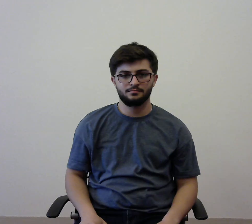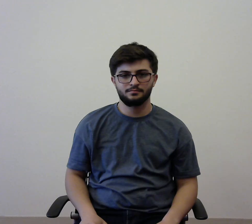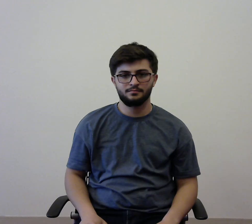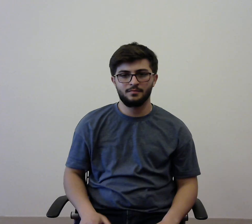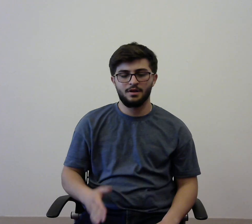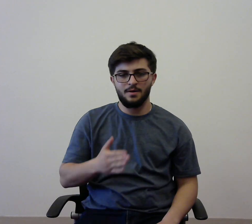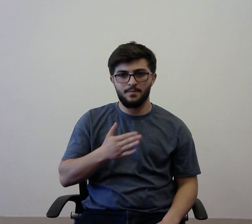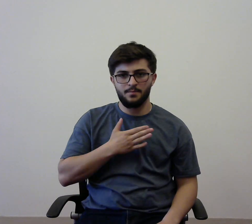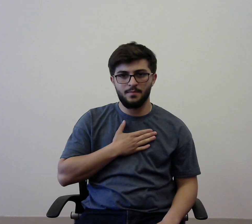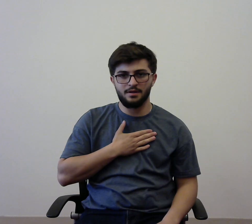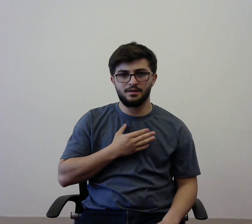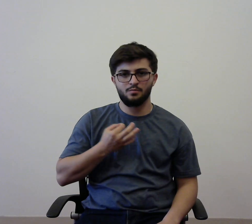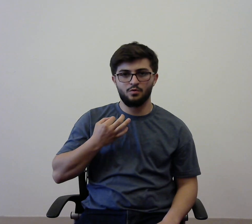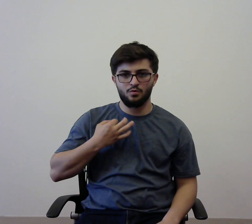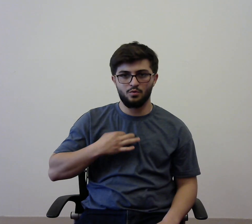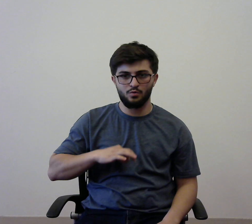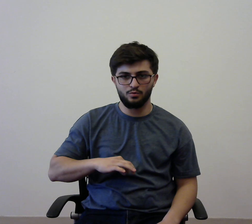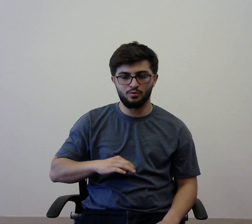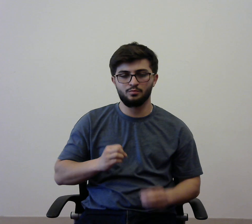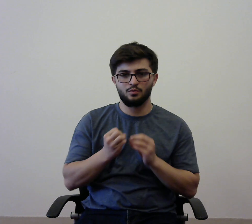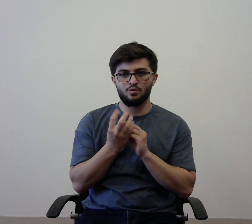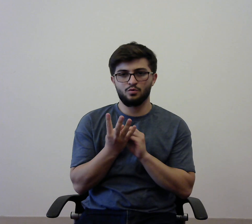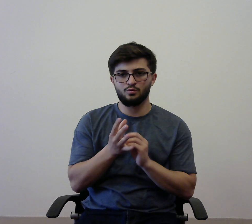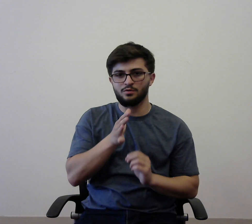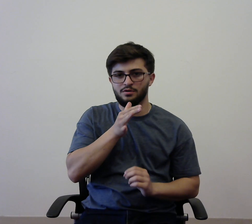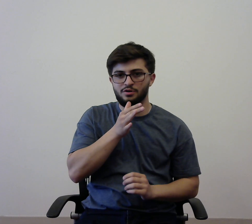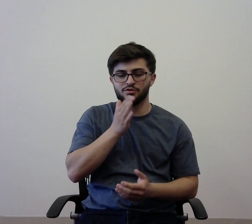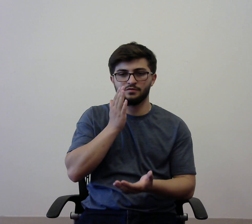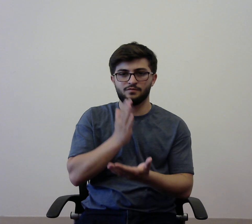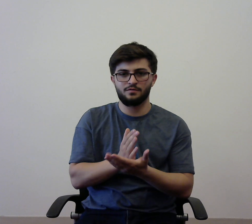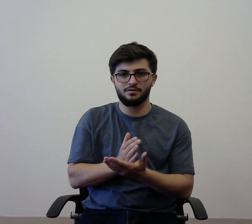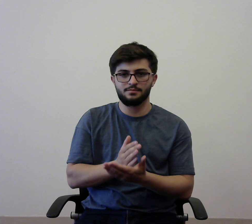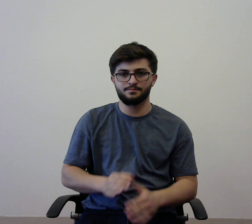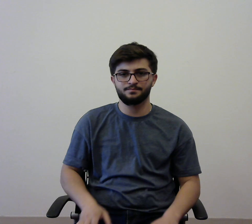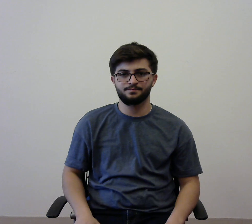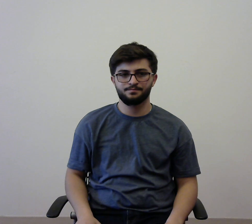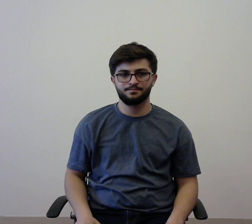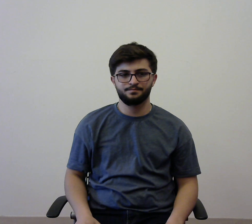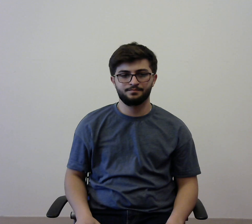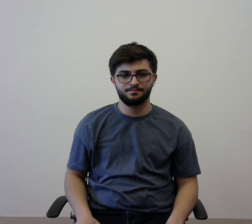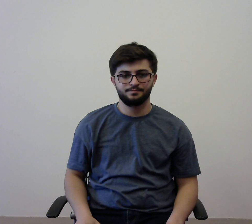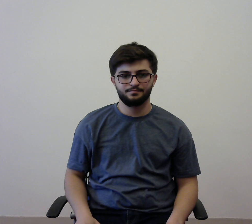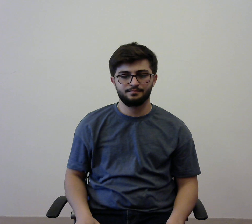Mənim oğlumun 14 yaşı var